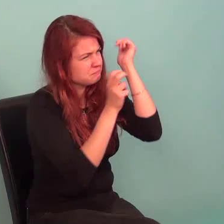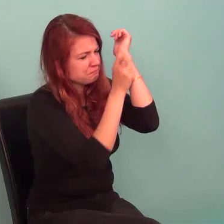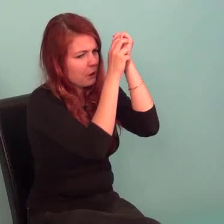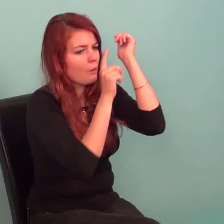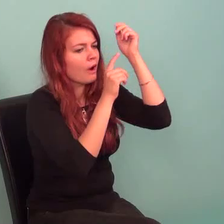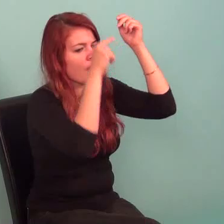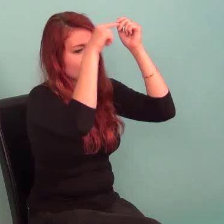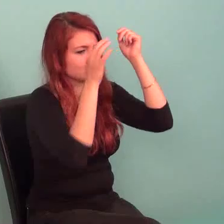W środku są pszczoły.